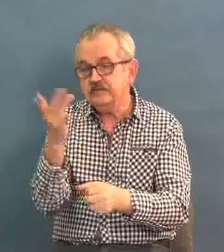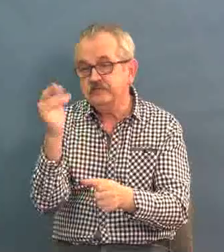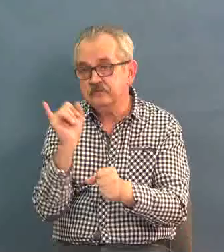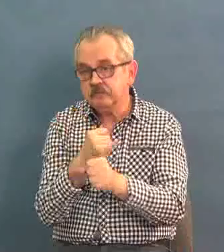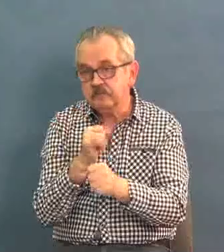Piątek.